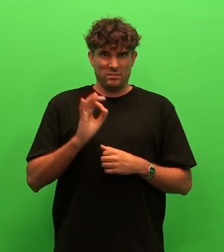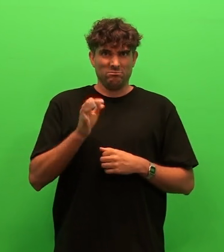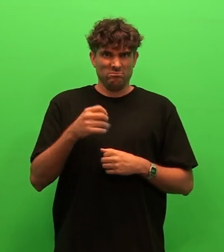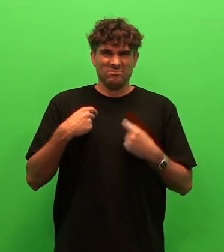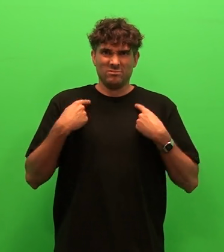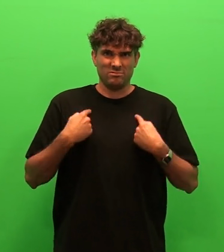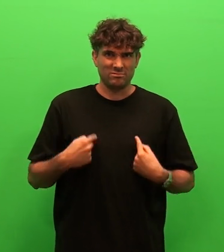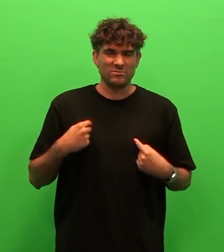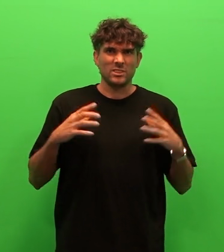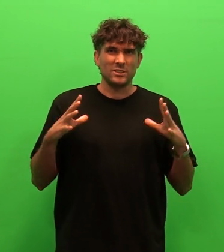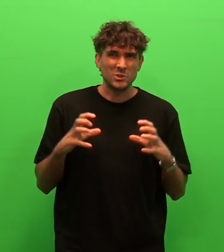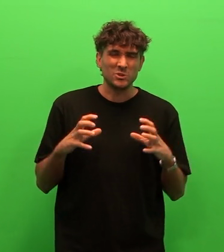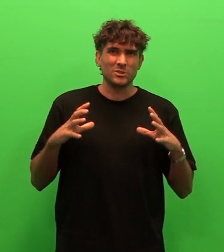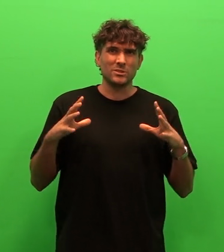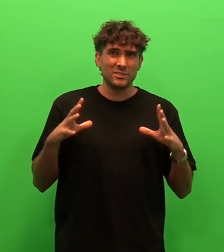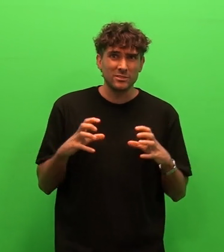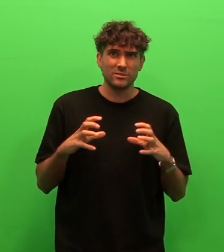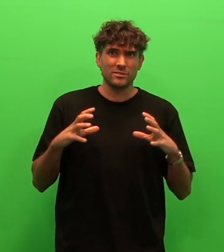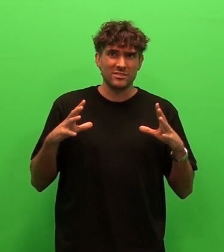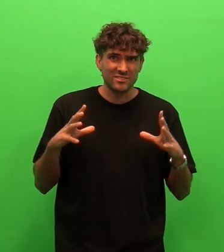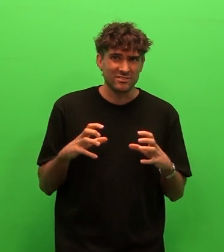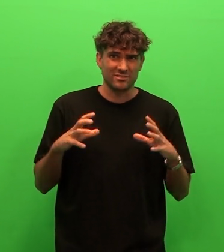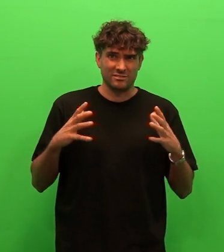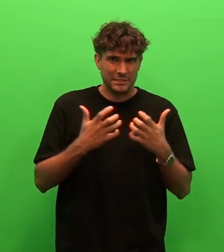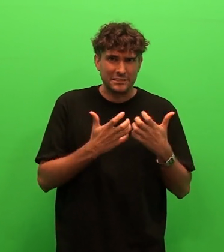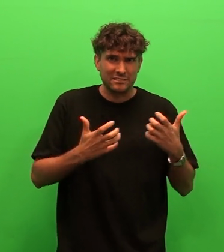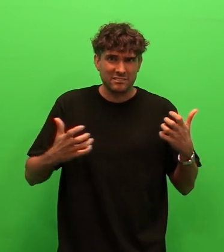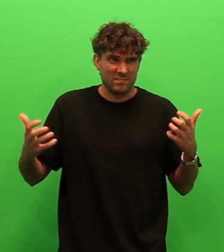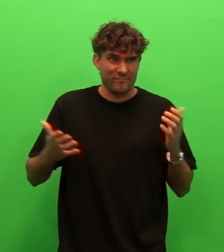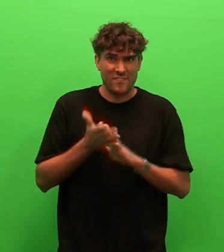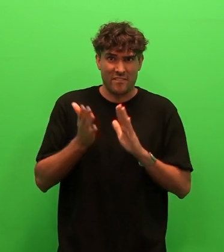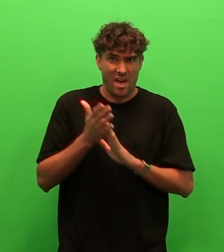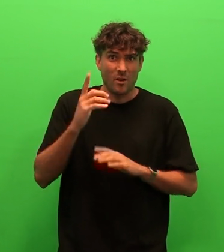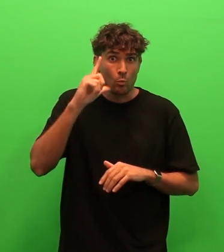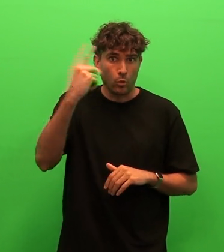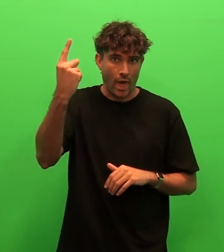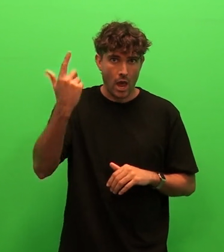Sí, sento que tinc contraccions que s'allarguen durant un dia.